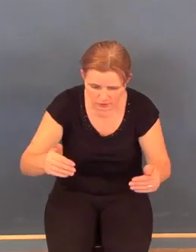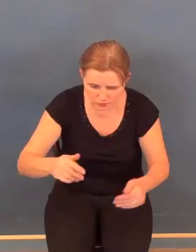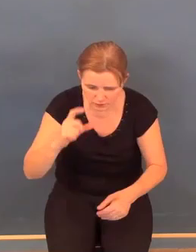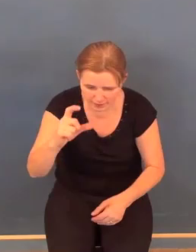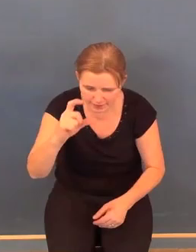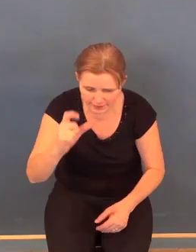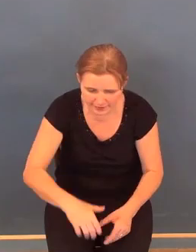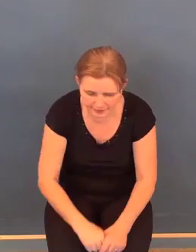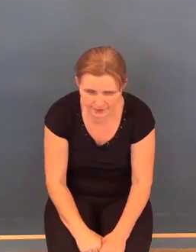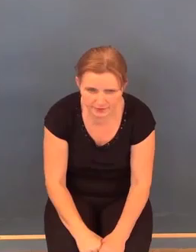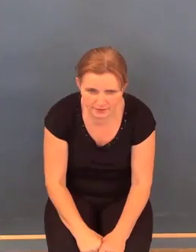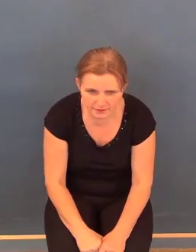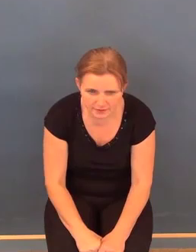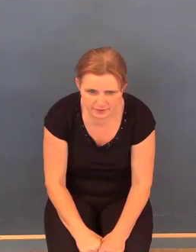Możemy w czwartek.